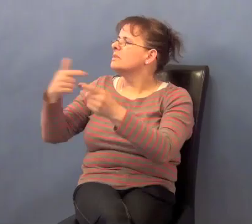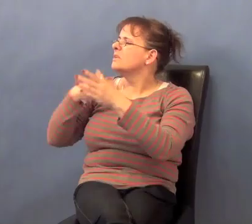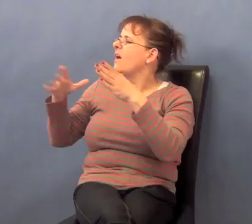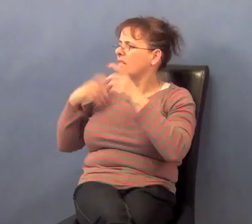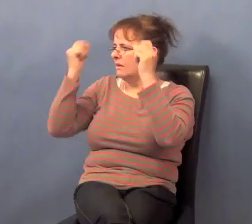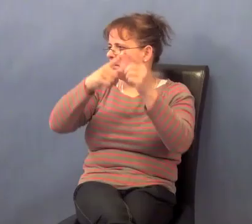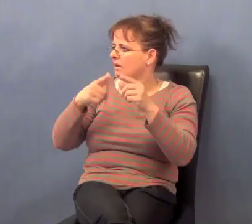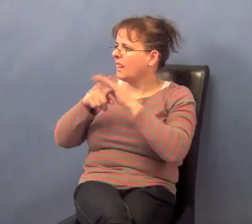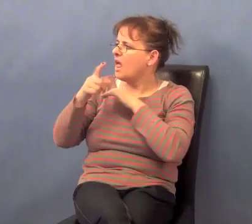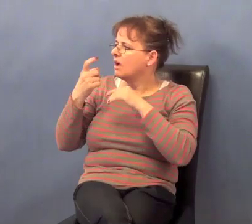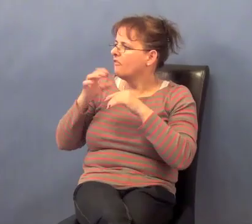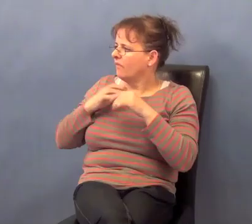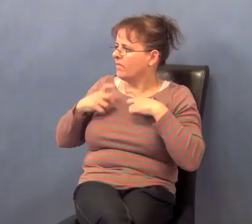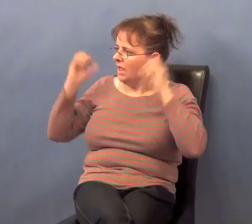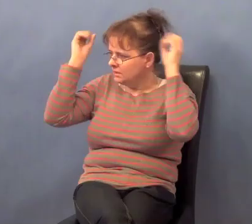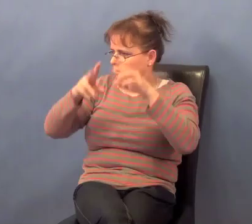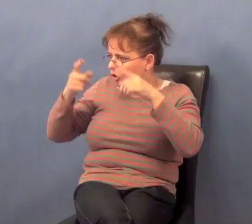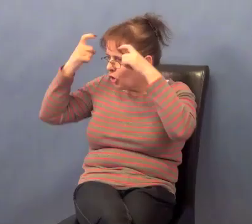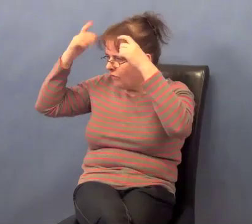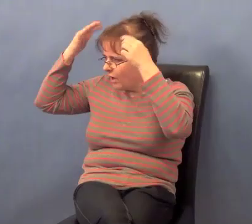Wannę wyrzuciłam na wieś.